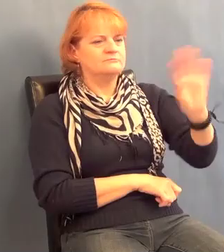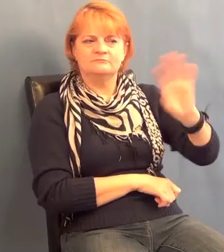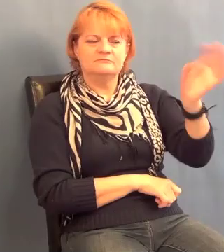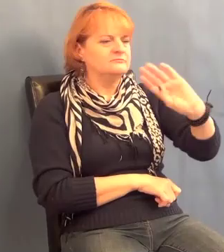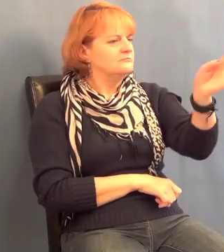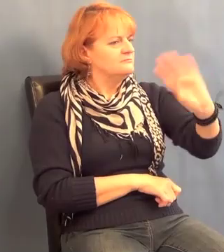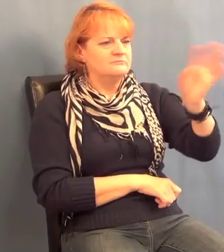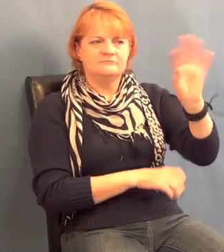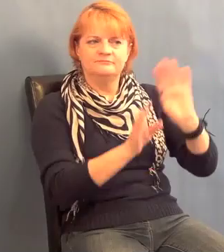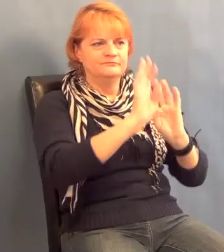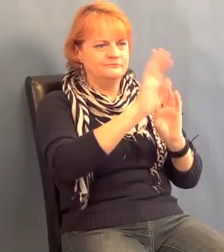Nie.